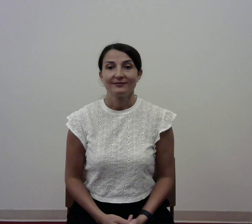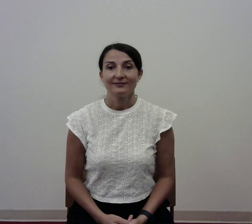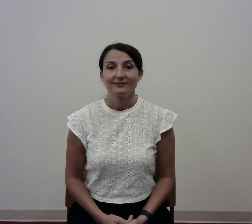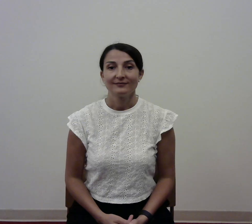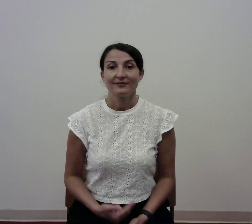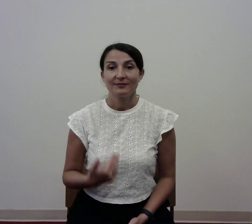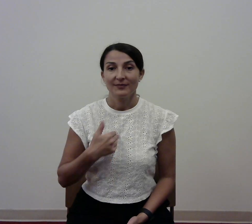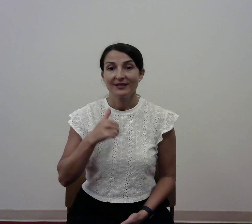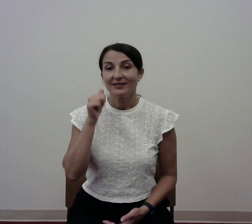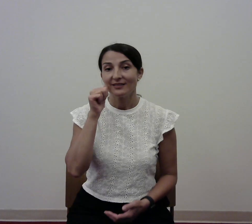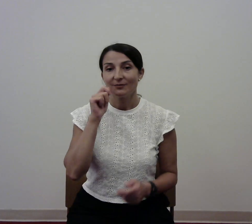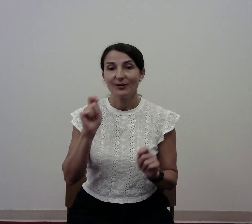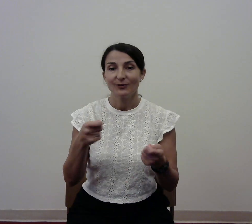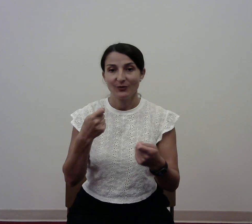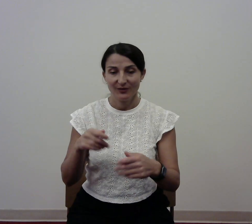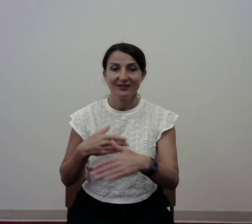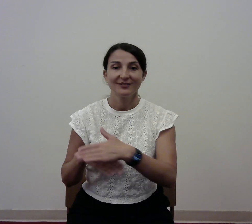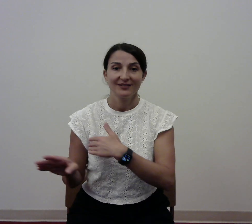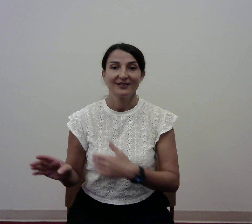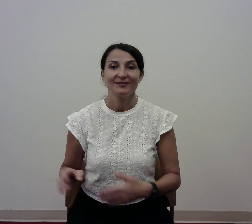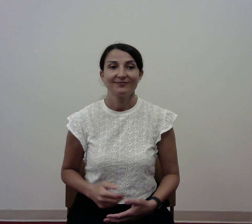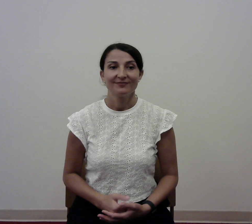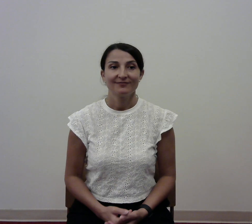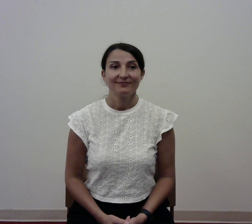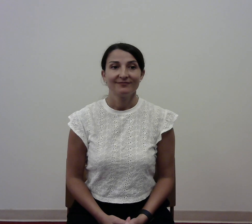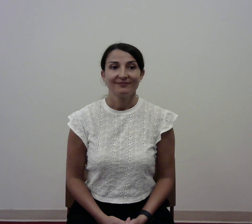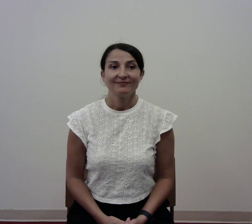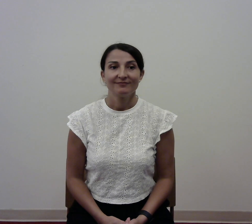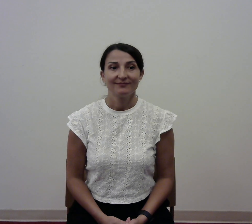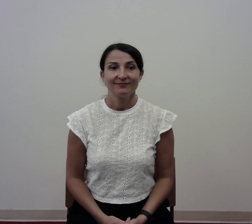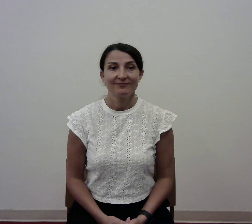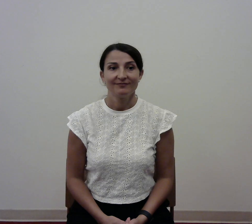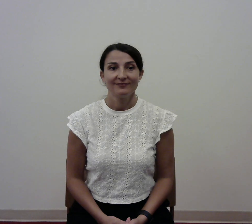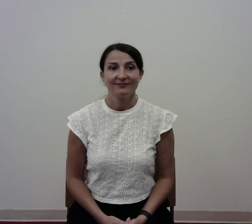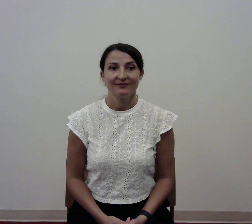Mən sabah toya gedirəm